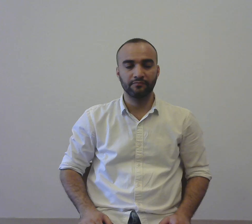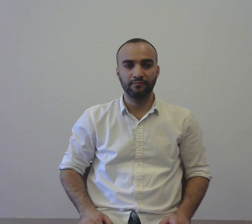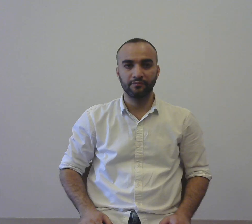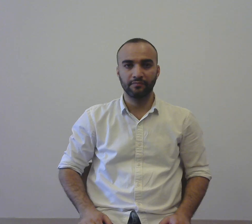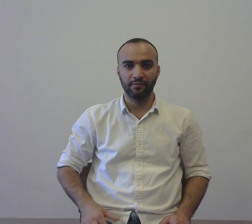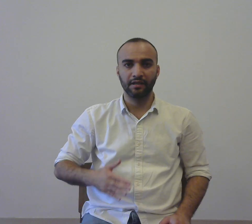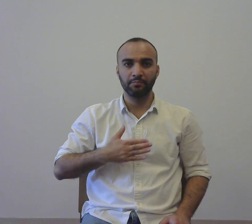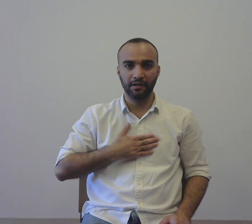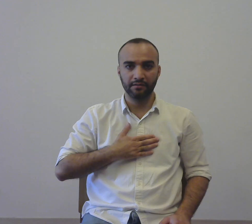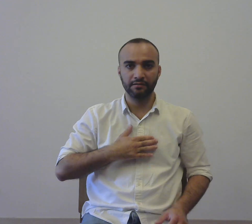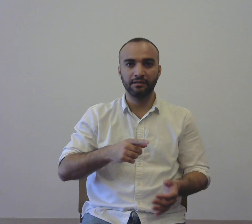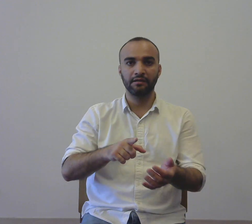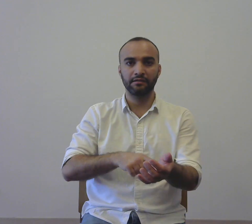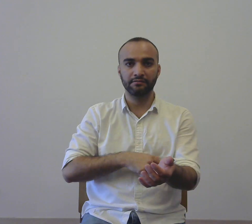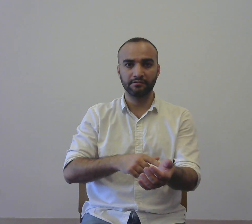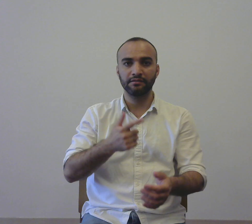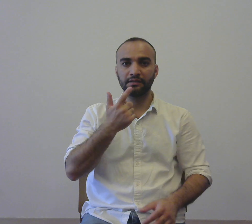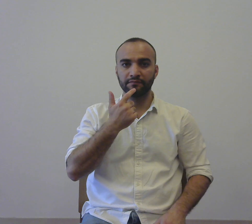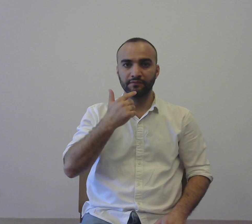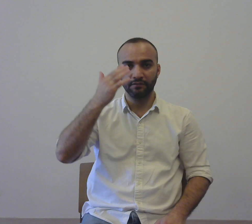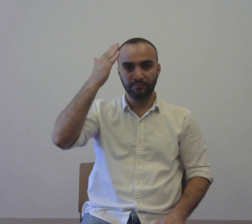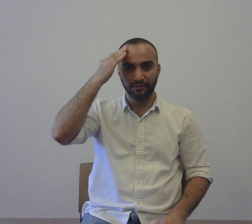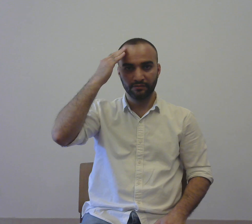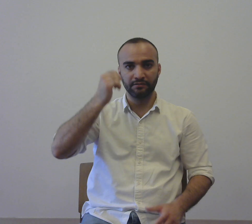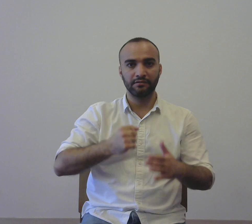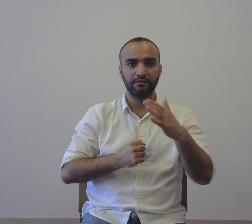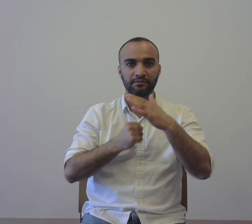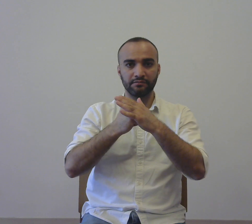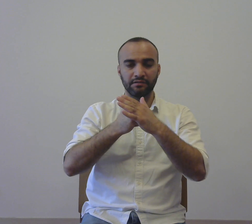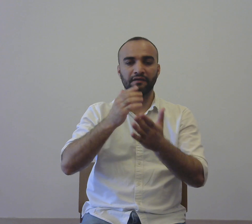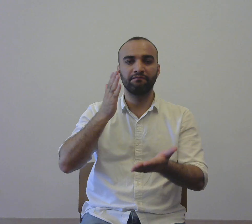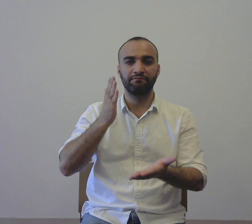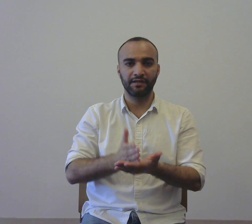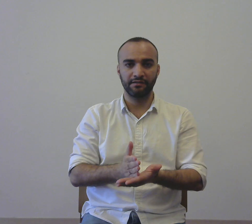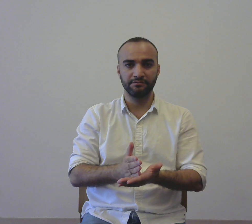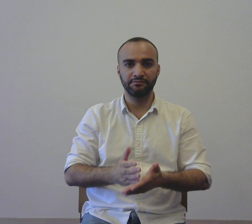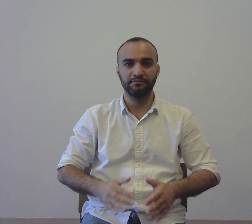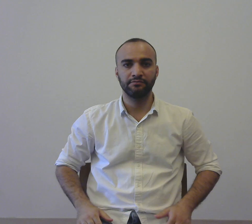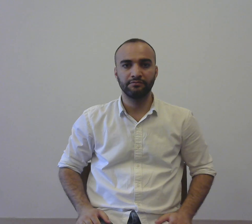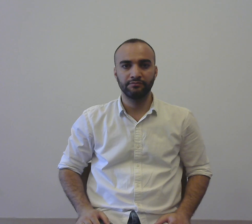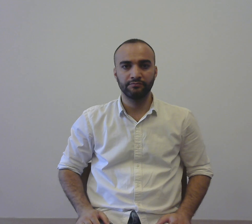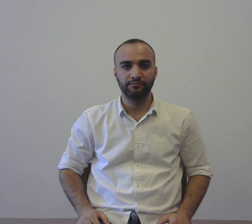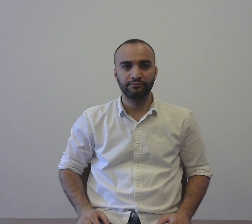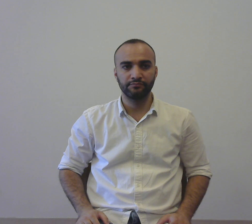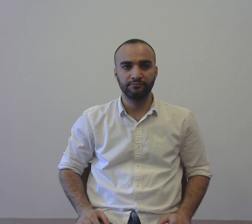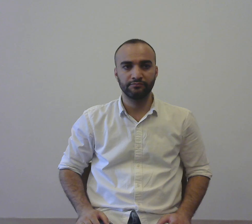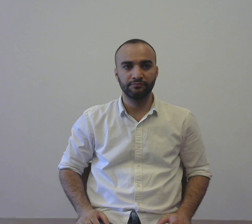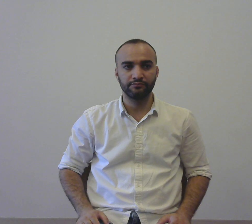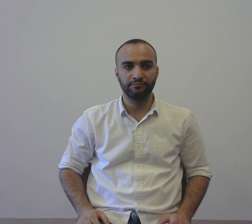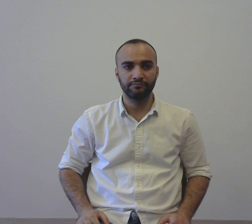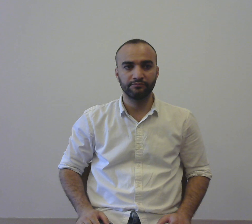Mənim qan təzyiqim var